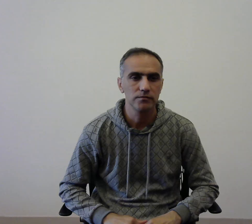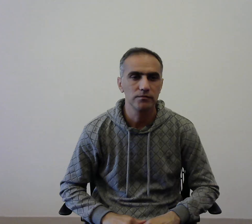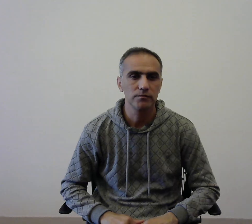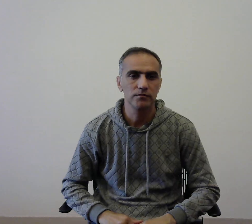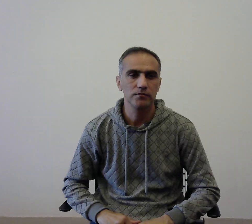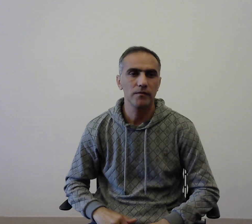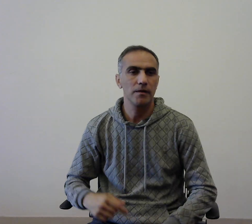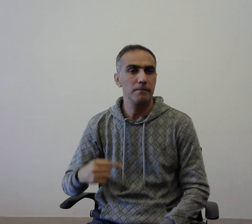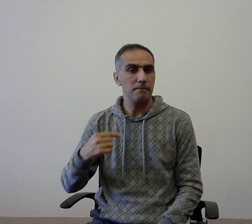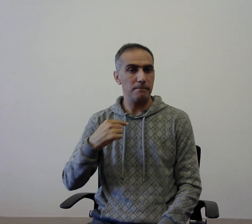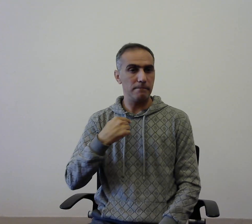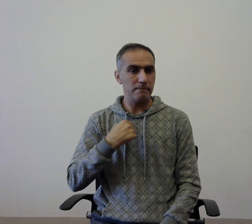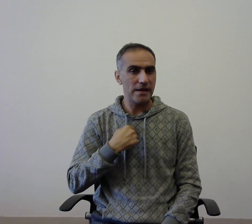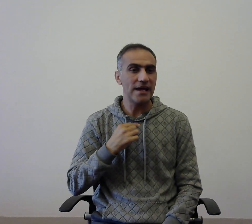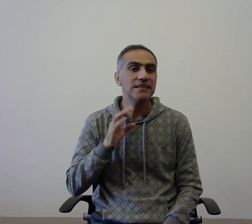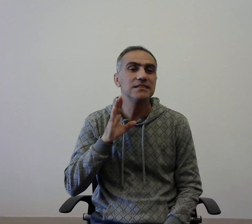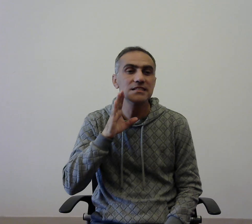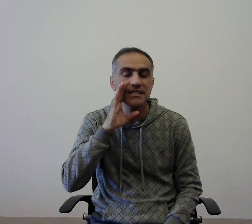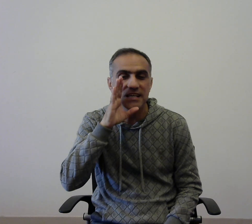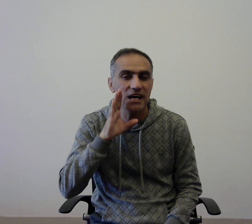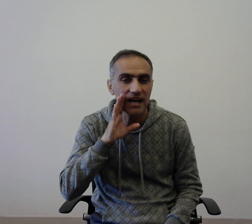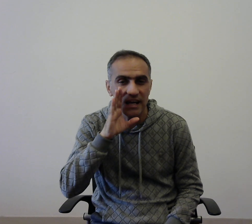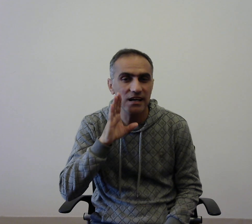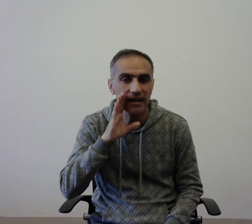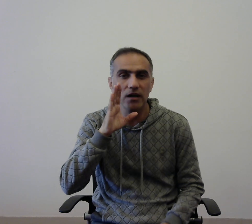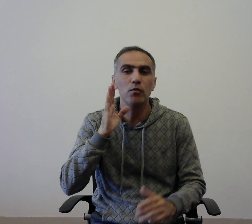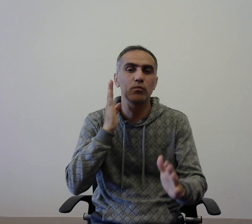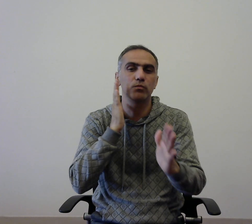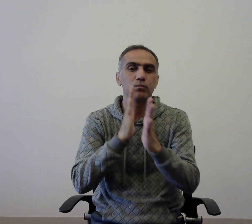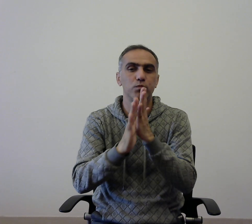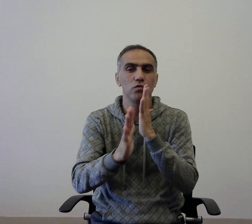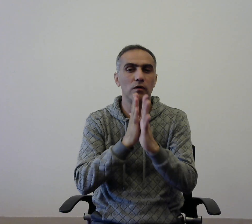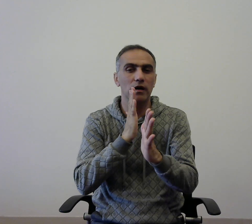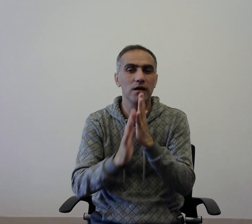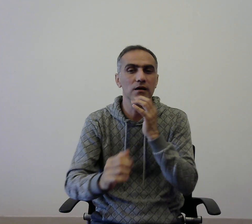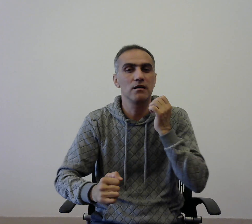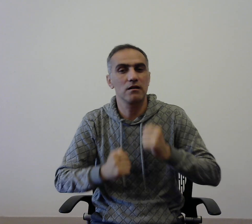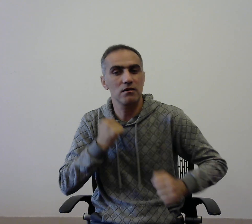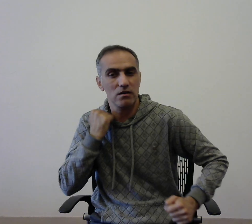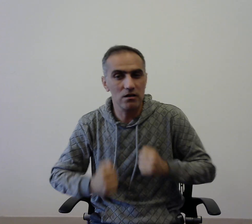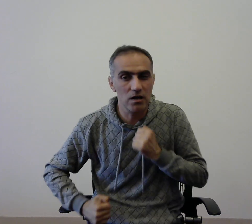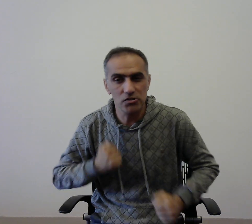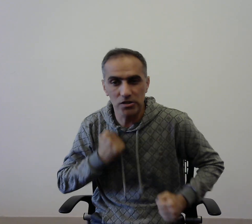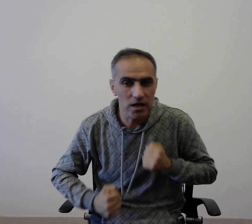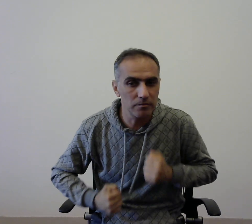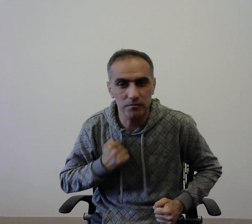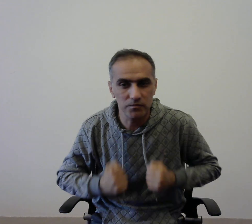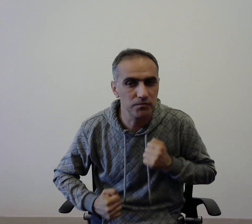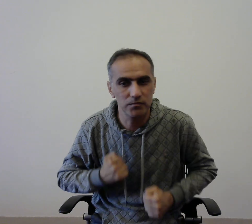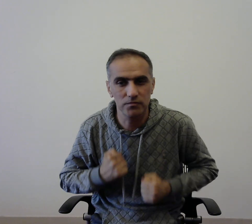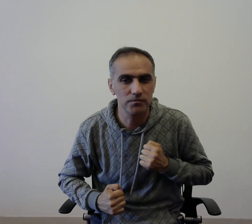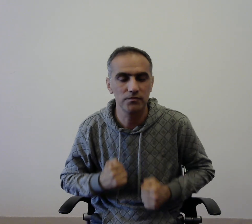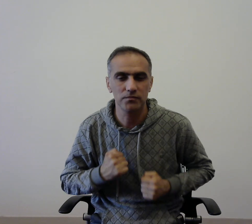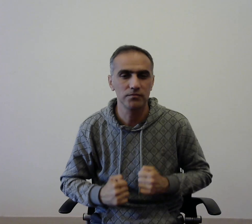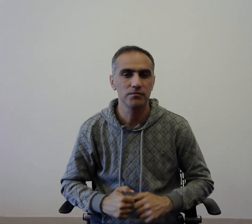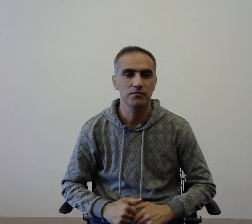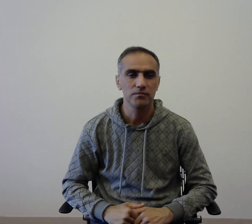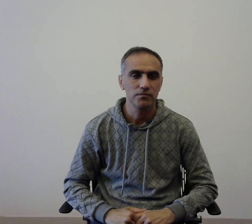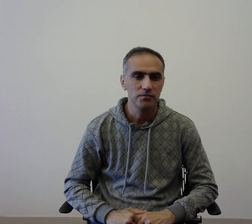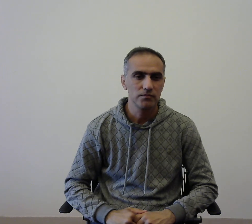Mən səhərlər bulvarda qaçıram